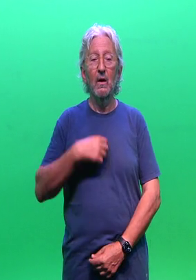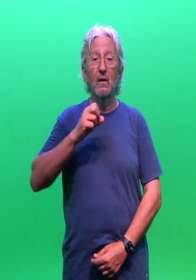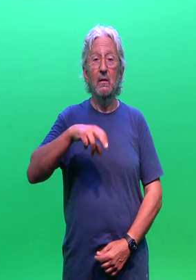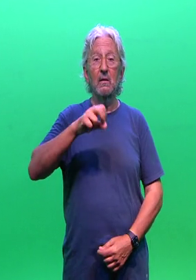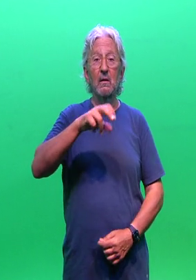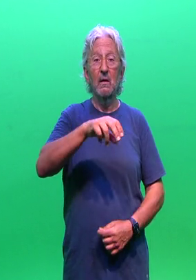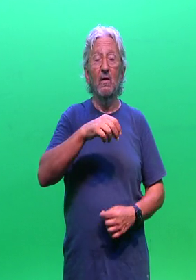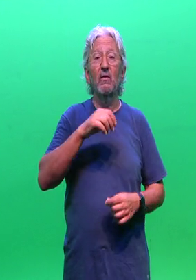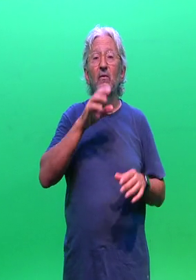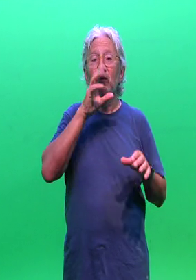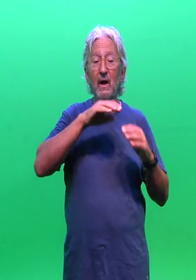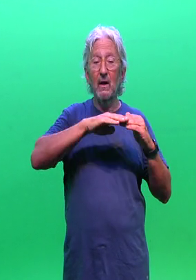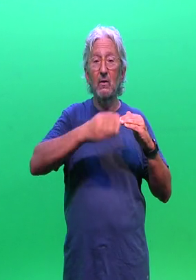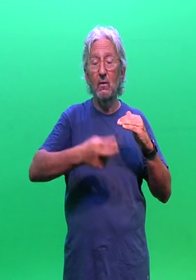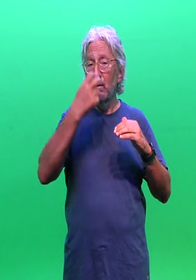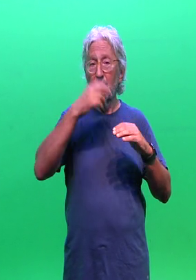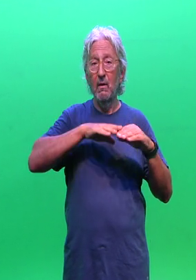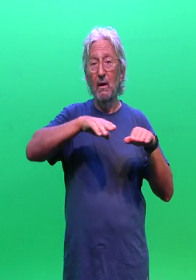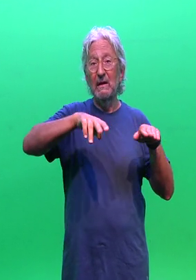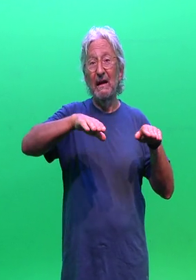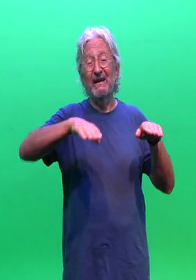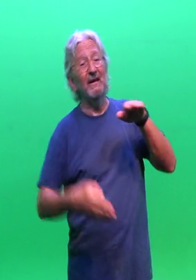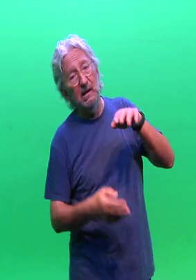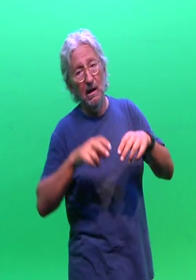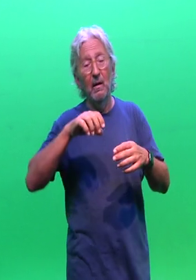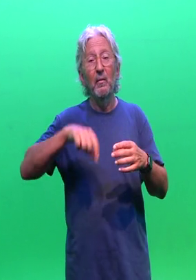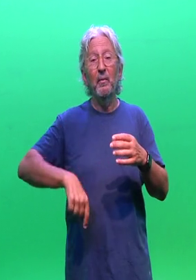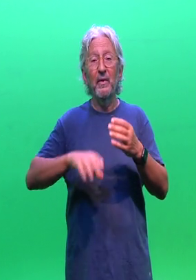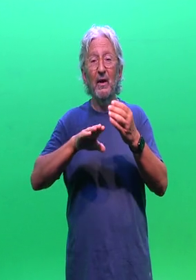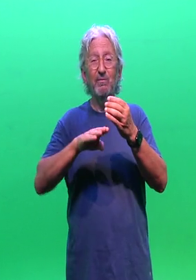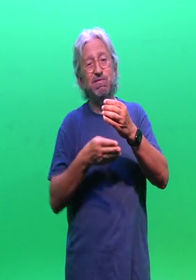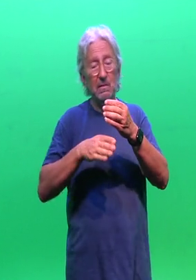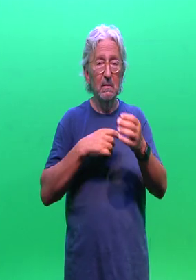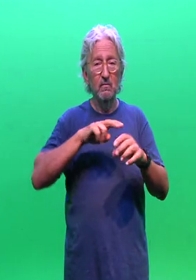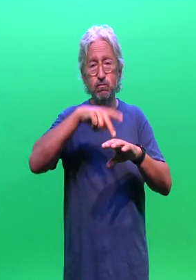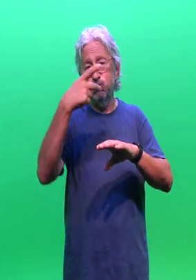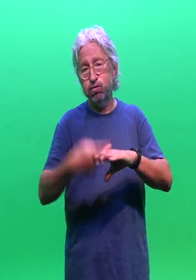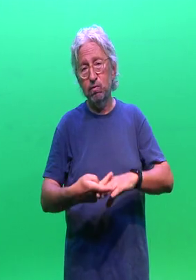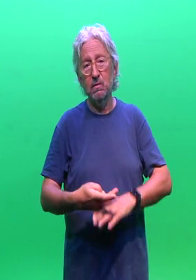Estava caminant i no vaig veure que la vorera acabava, vaig trepitjar malament, em vaig torçar el peu i vaig caure.